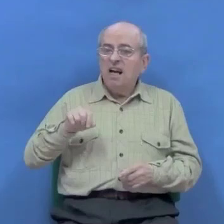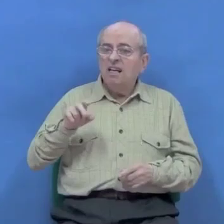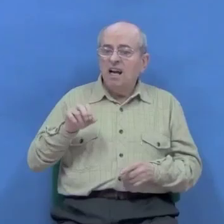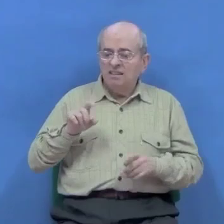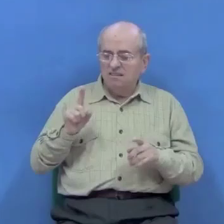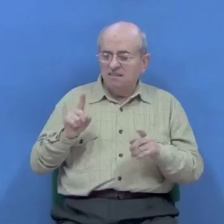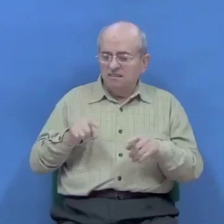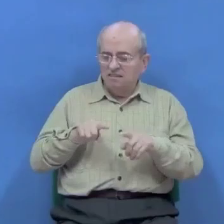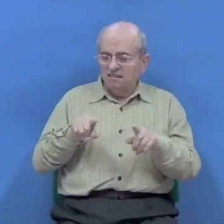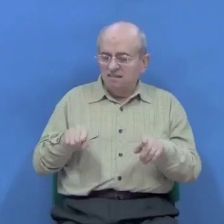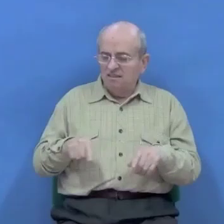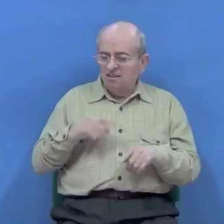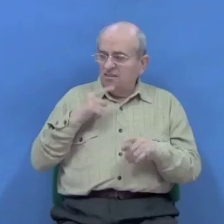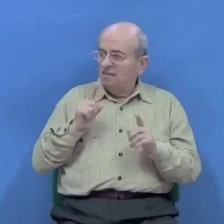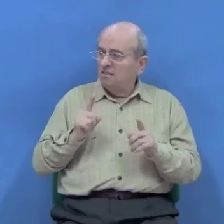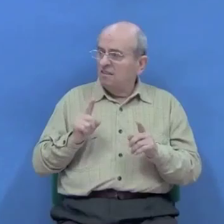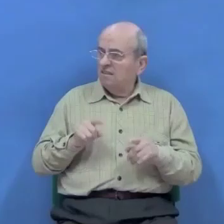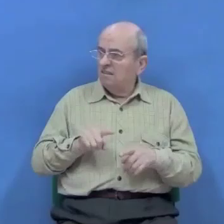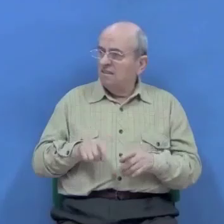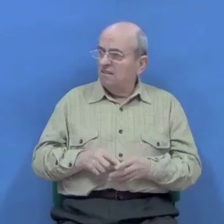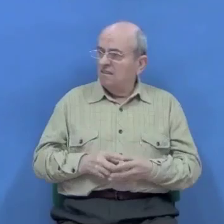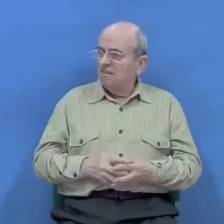Zakaz. Okrągły znak zakazu z czerwoną obwódką.